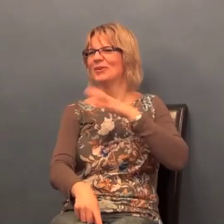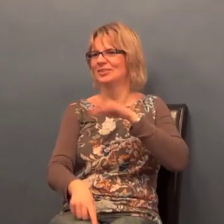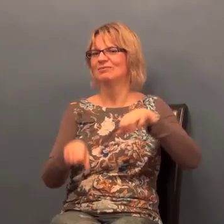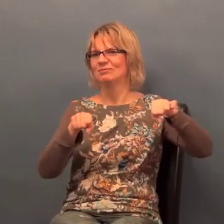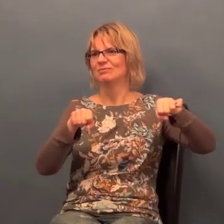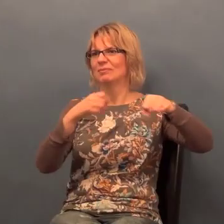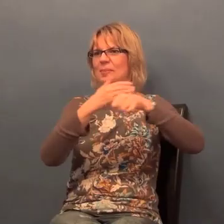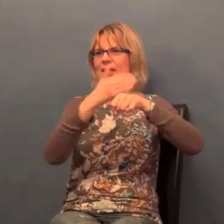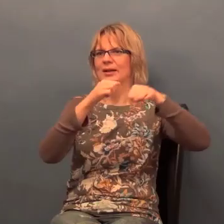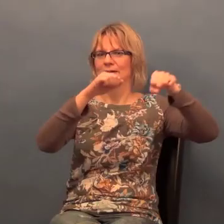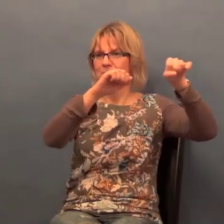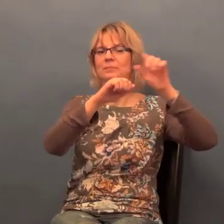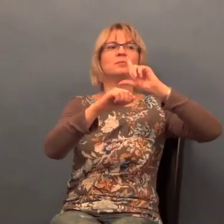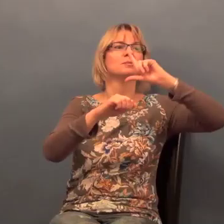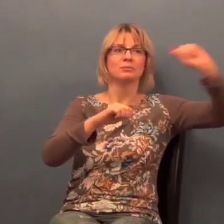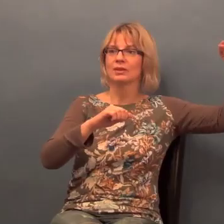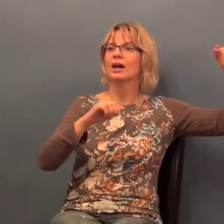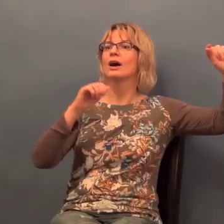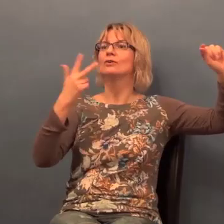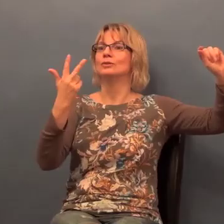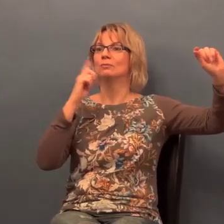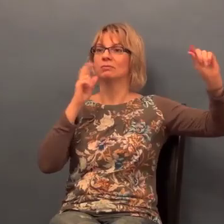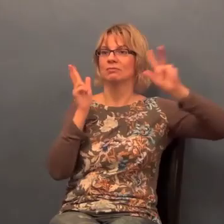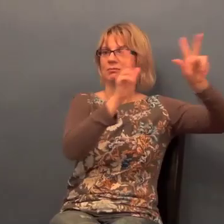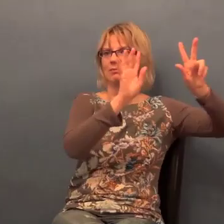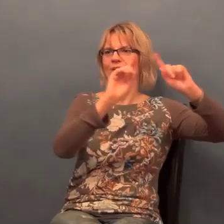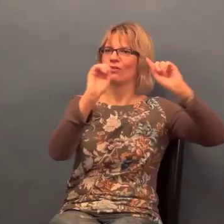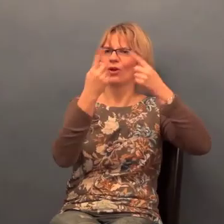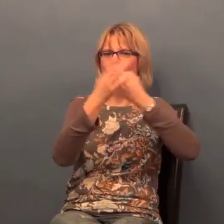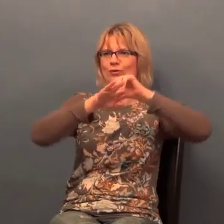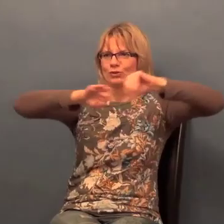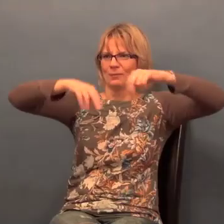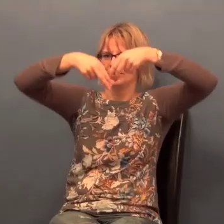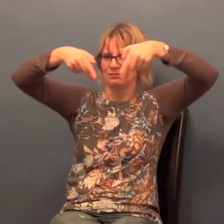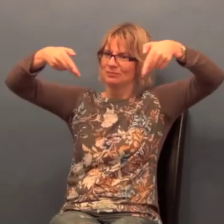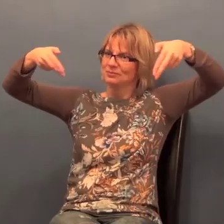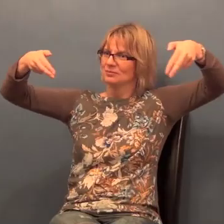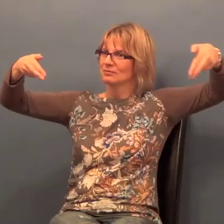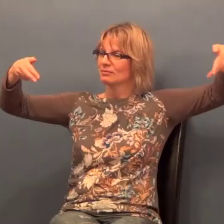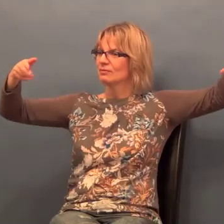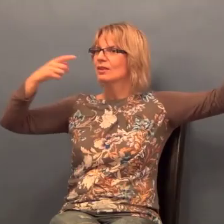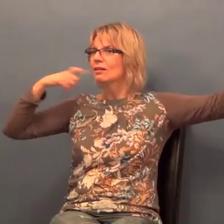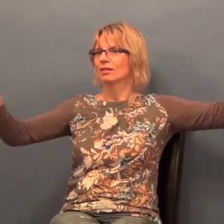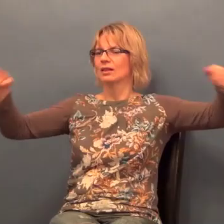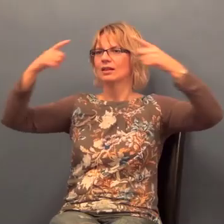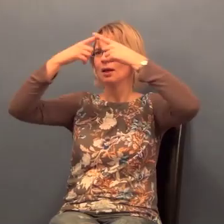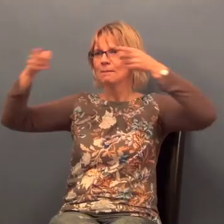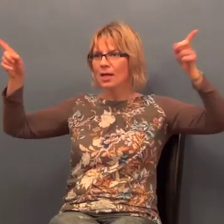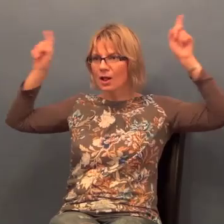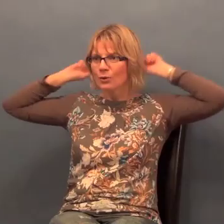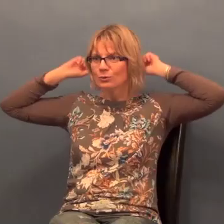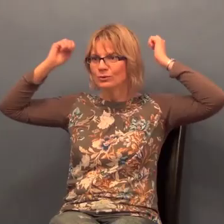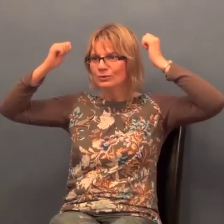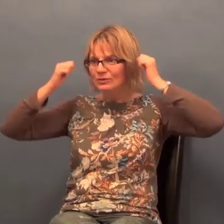Trzech chłopców pomaga prowadzić rower, a potem idą w swoją stronę. Zauważają leżący kapelusz.